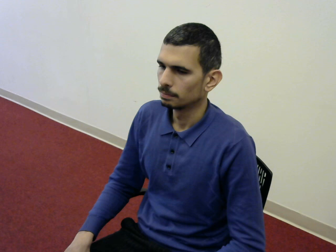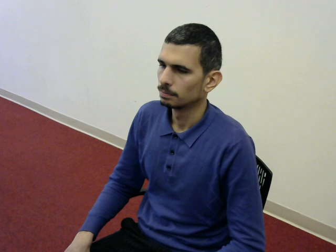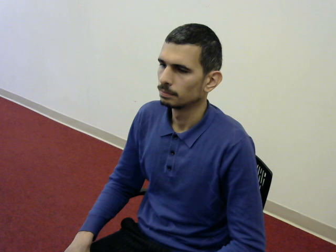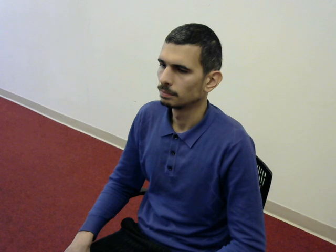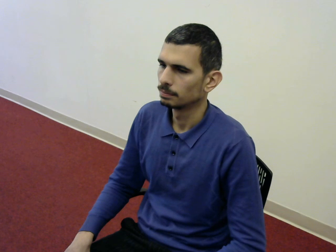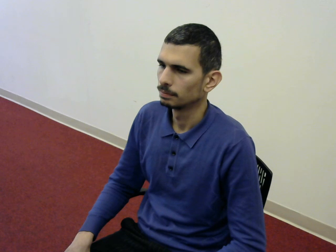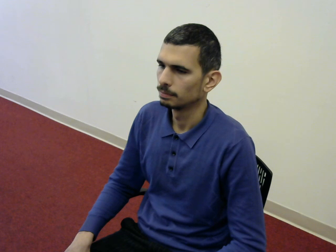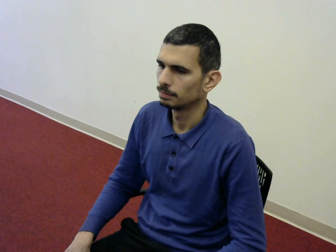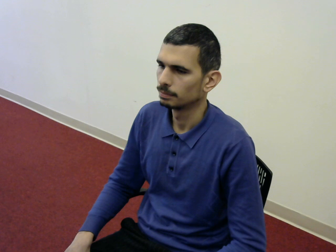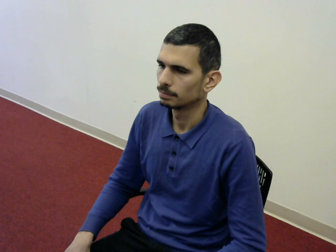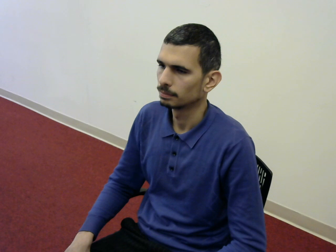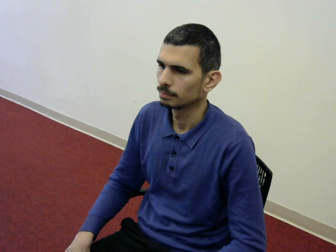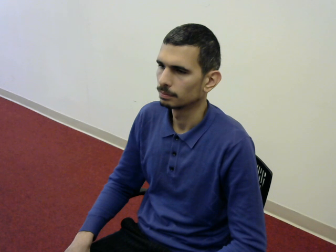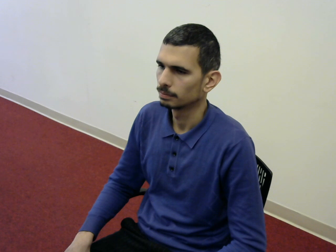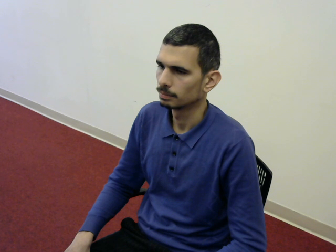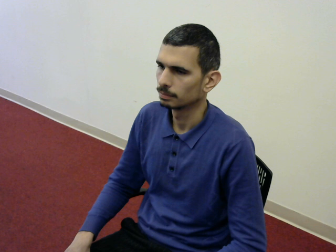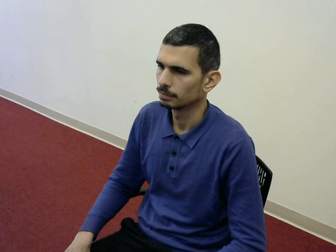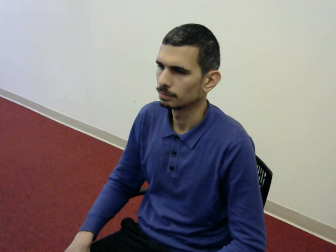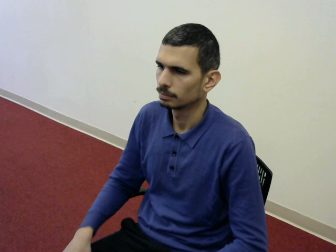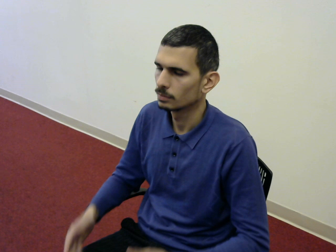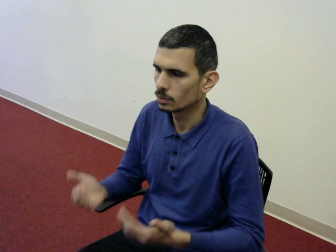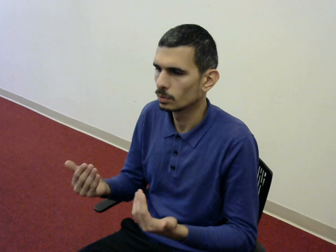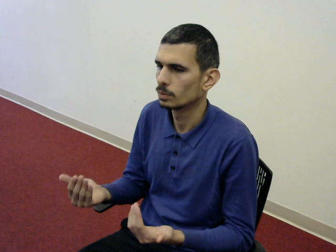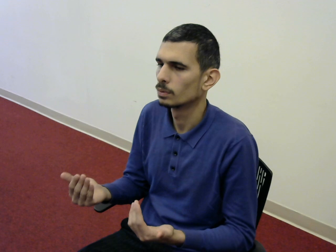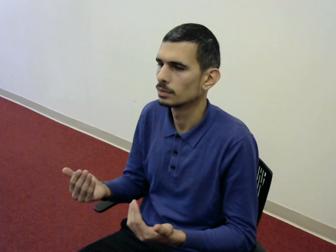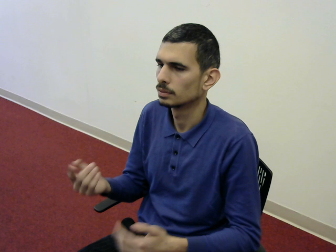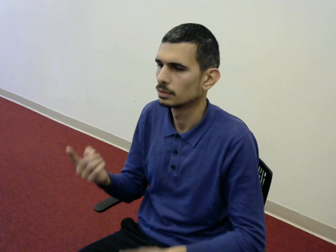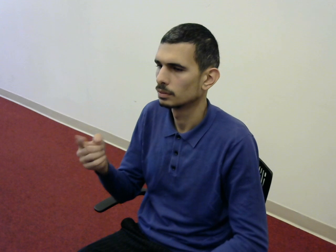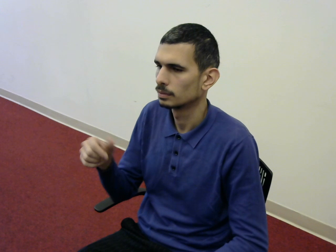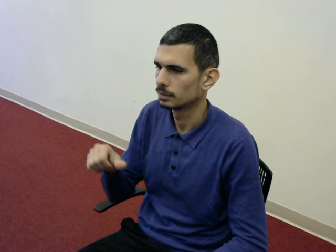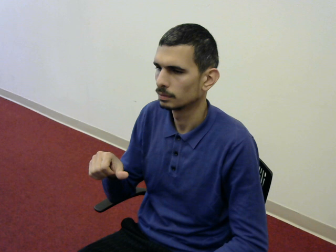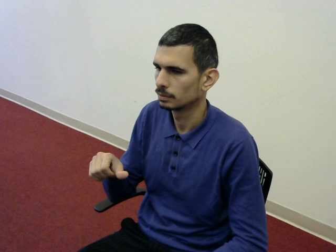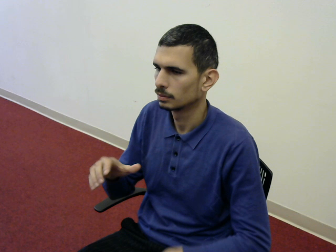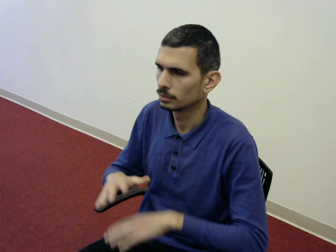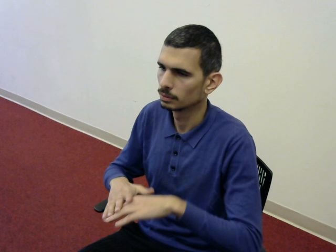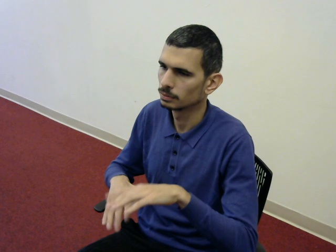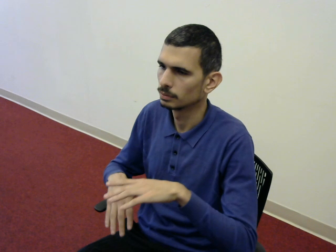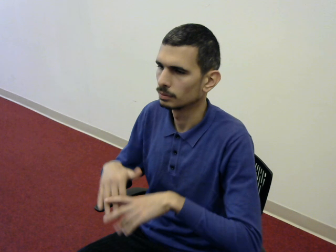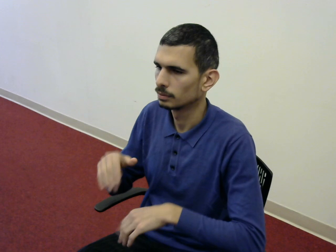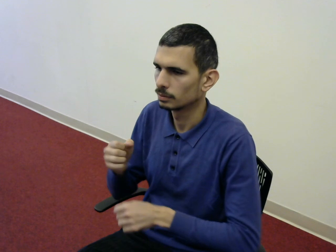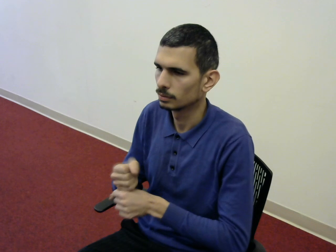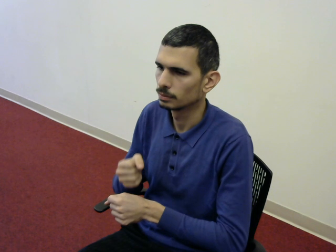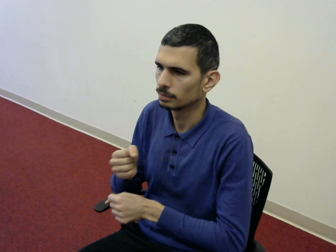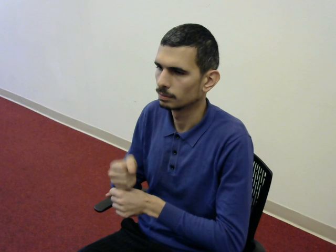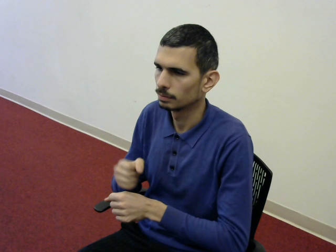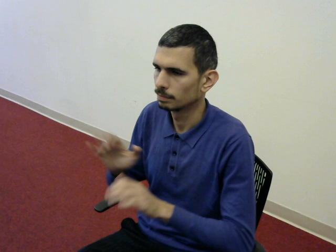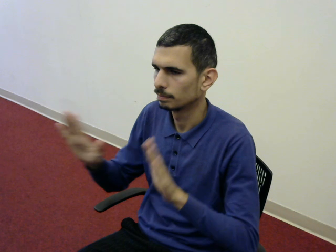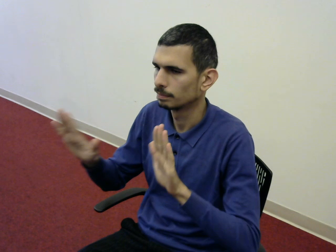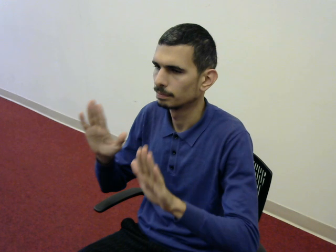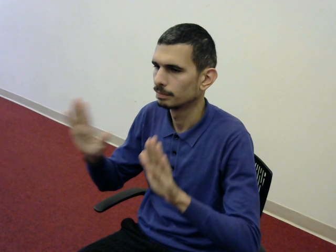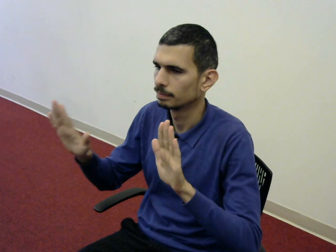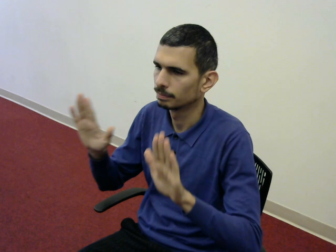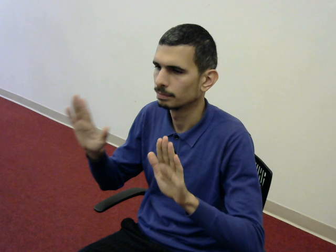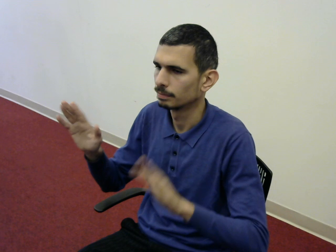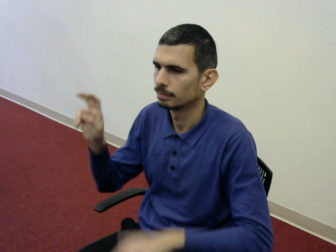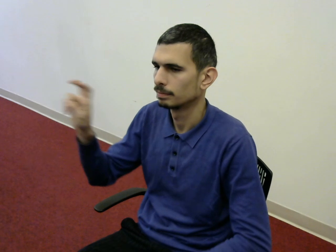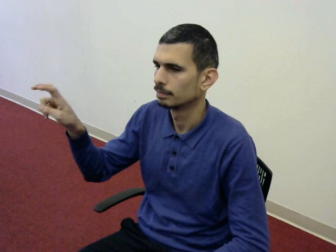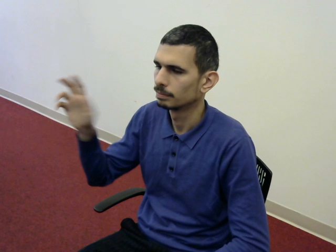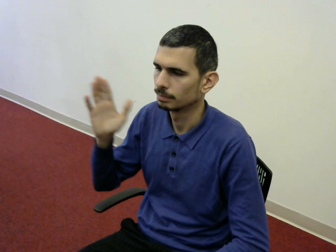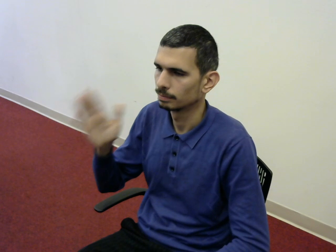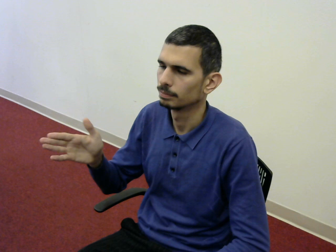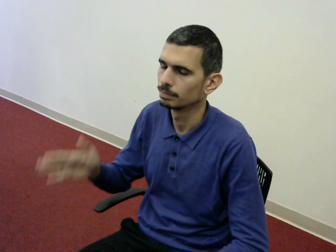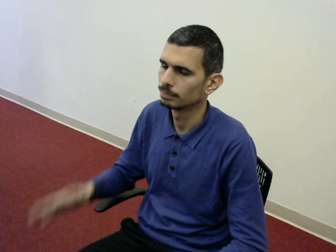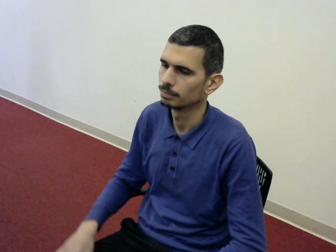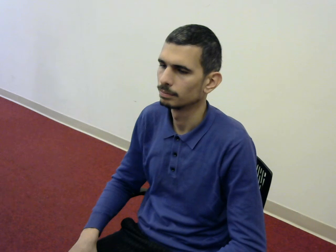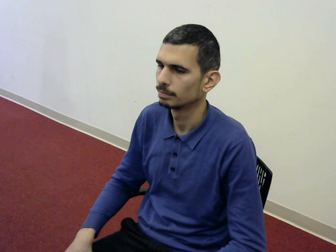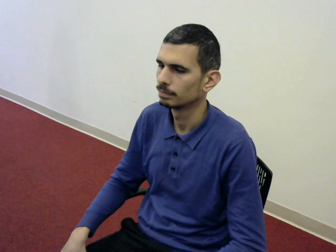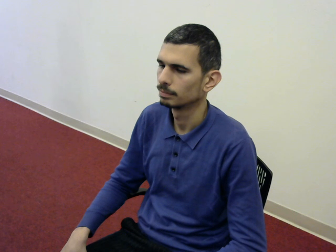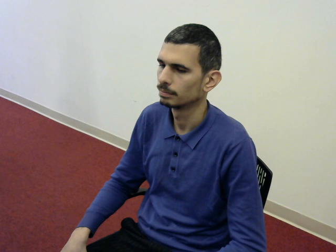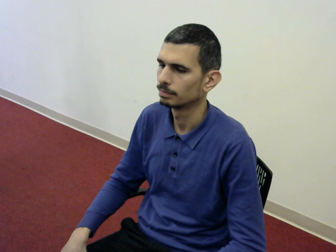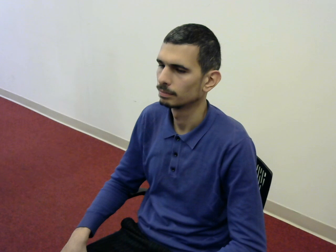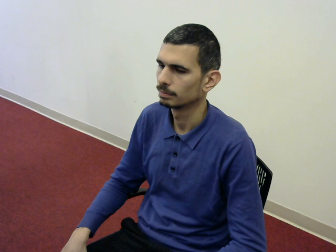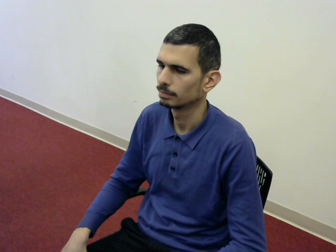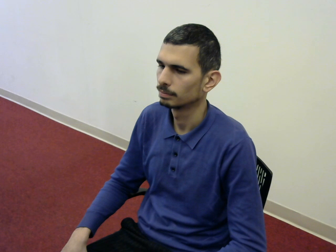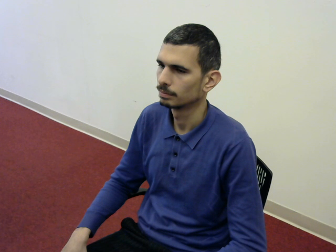Bu həftə əl işləri sərgisinə gedəcəm